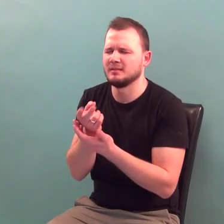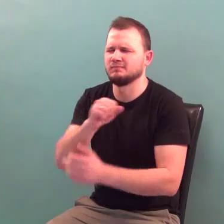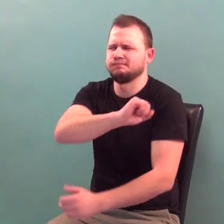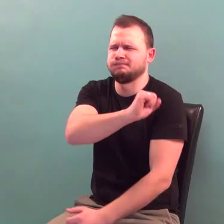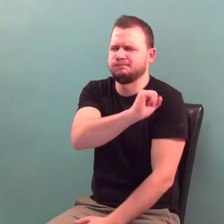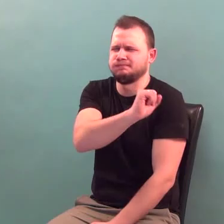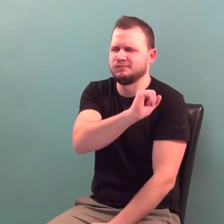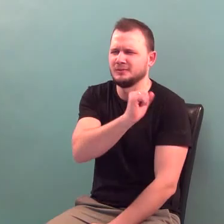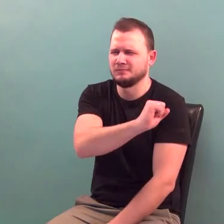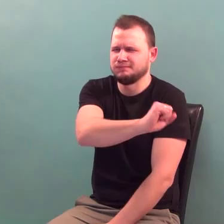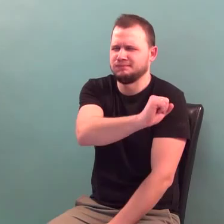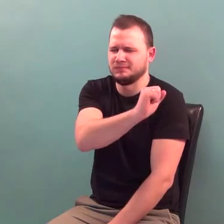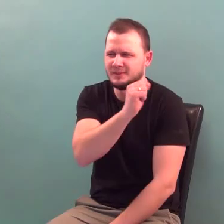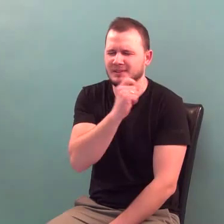Budzik dzwoni bardzo głośno.